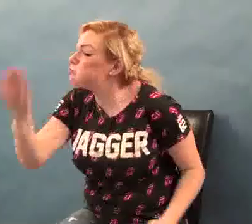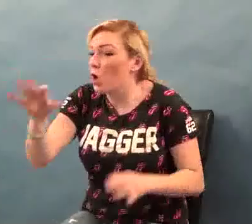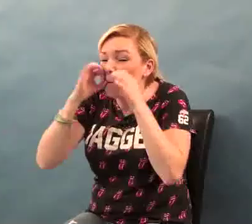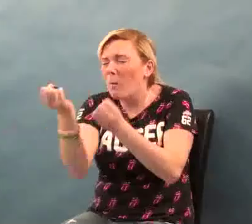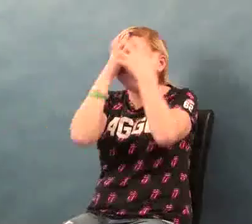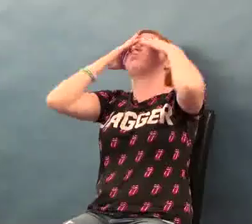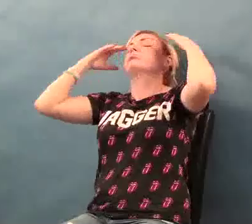Kot został opluty.